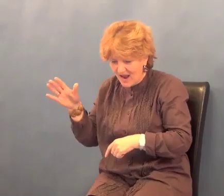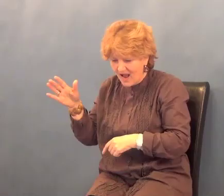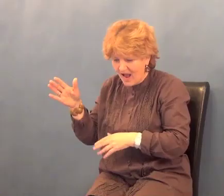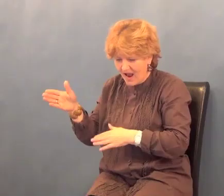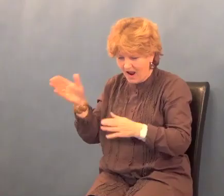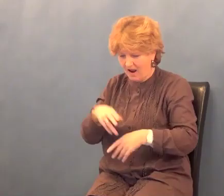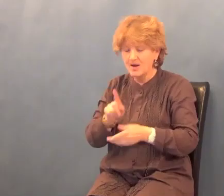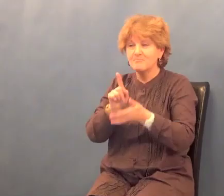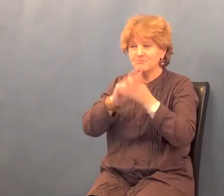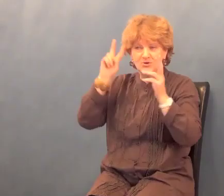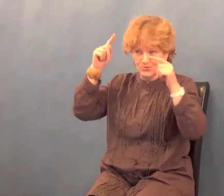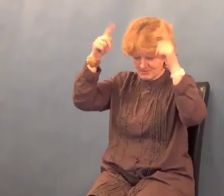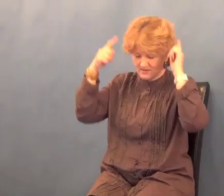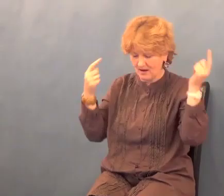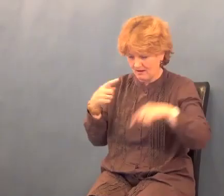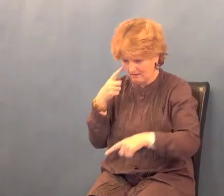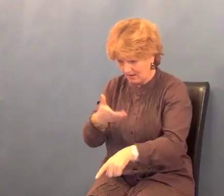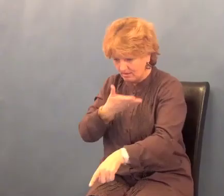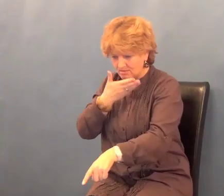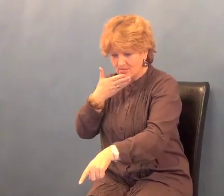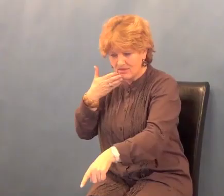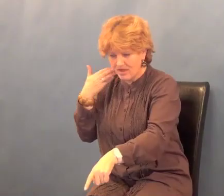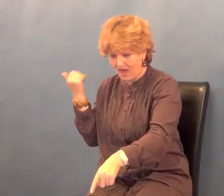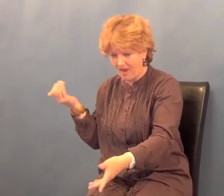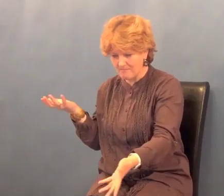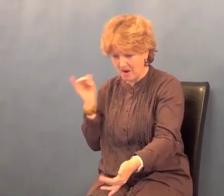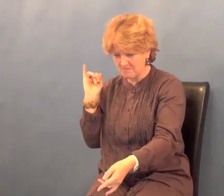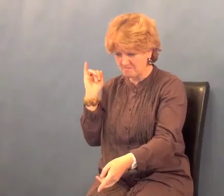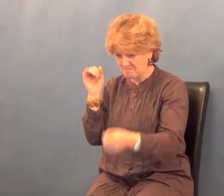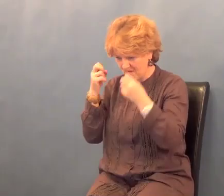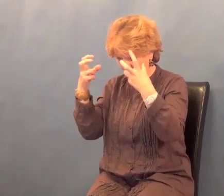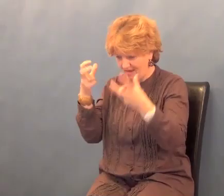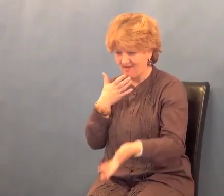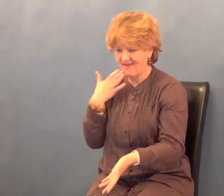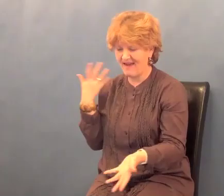Następnie Myszka Miki widzi, że nie ma jabłek, zastanawia się nad tym i jest zaskoczona.